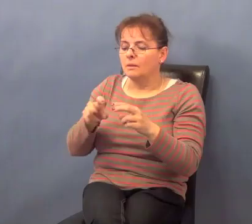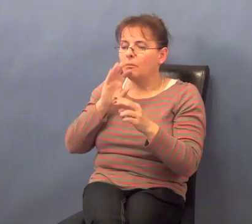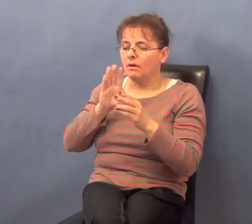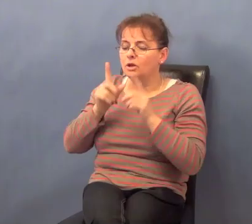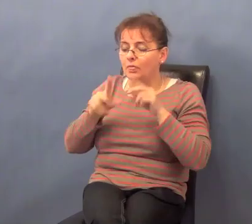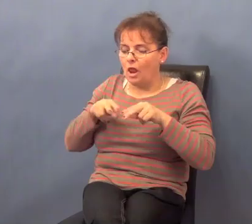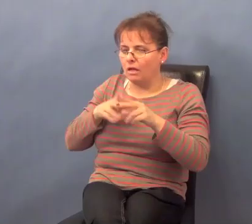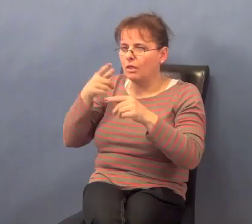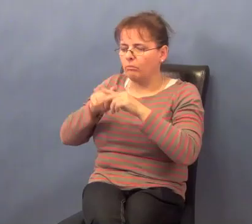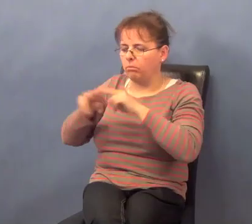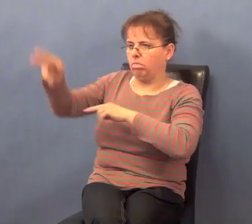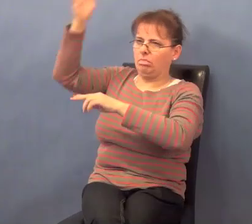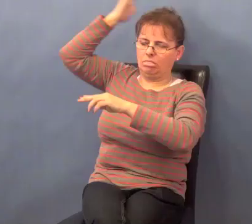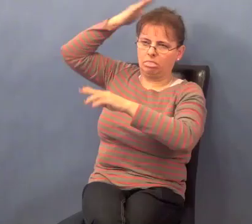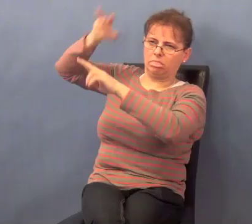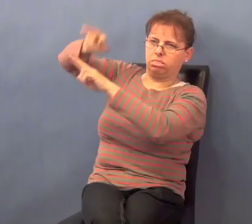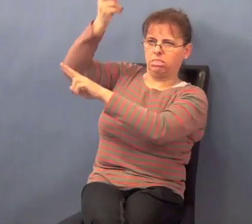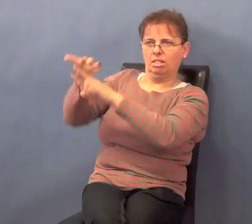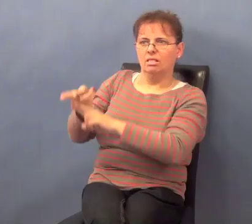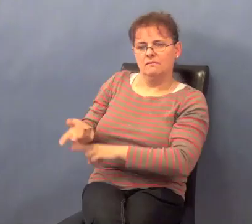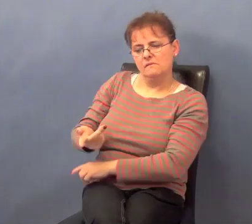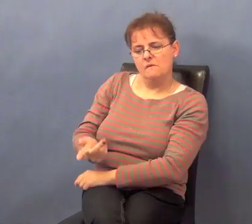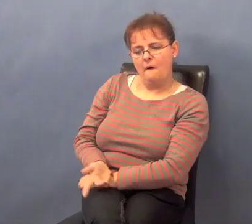To jest tak, że jak się potknie na torach to upadnie, uderzy się i spadnie.